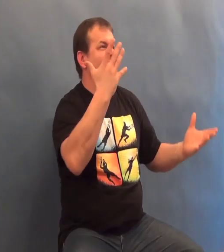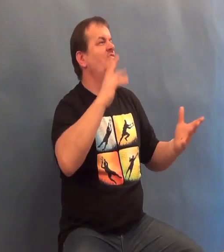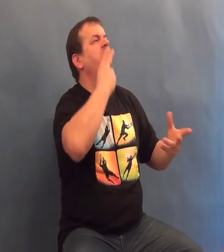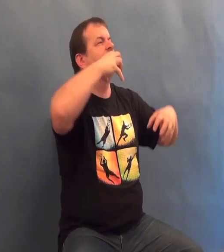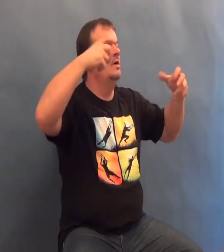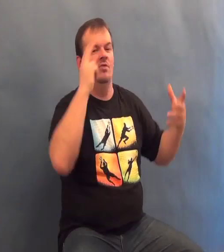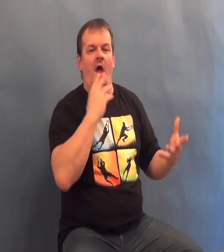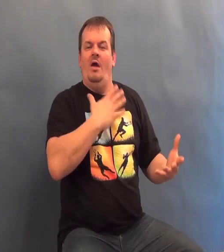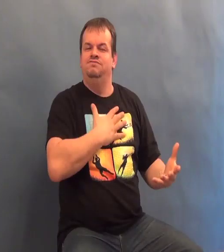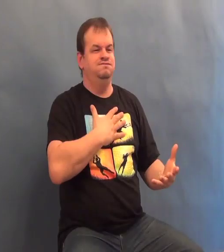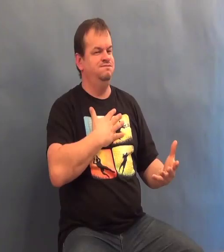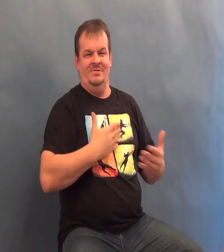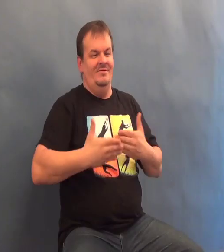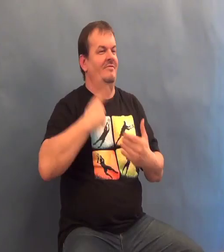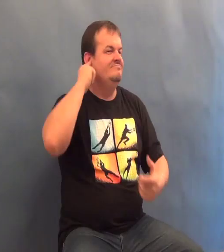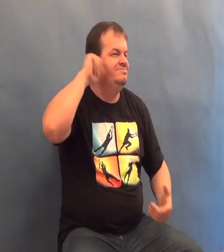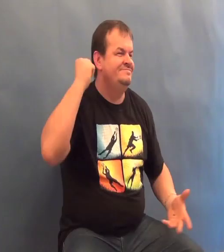A głuchy: "Uff. Nic nie słyszałem".